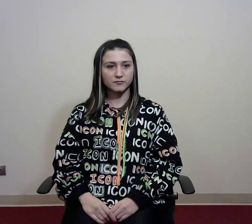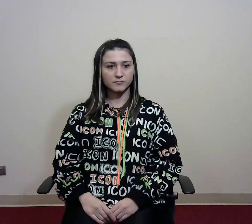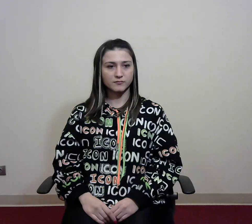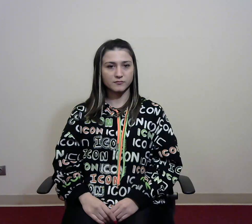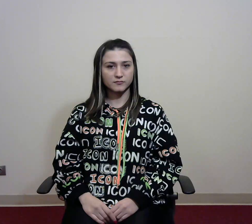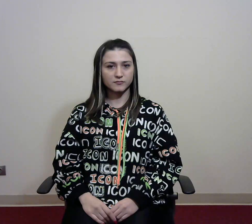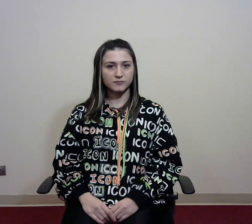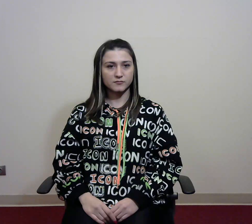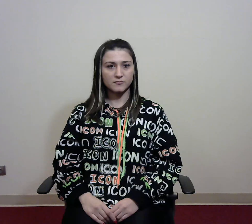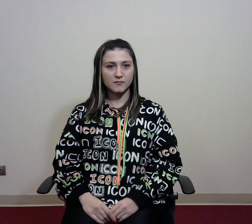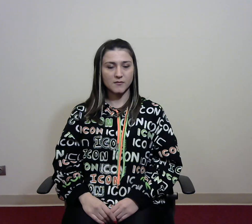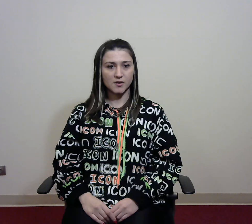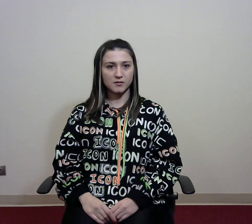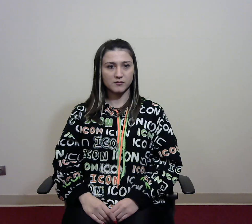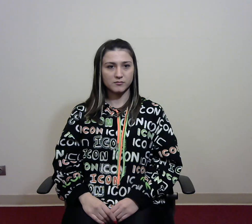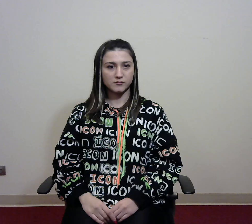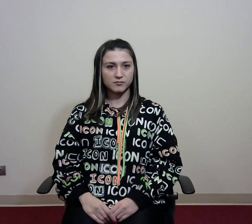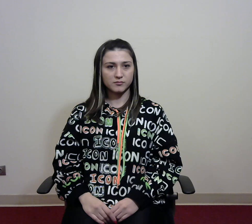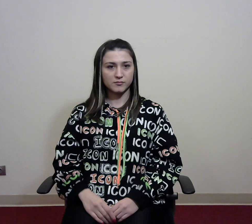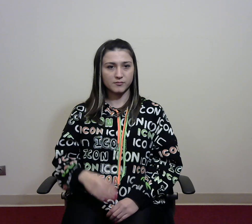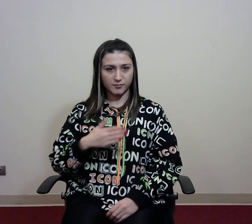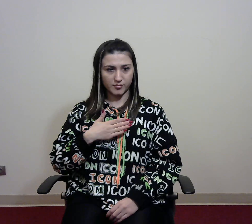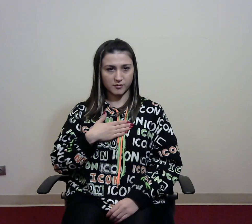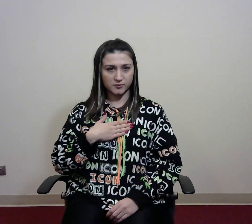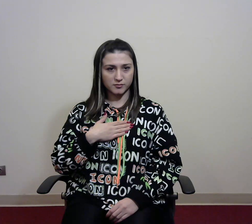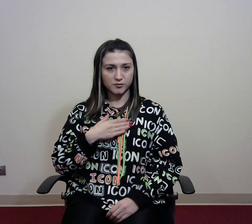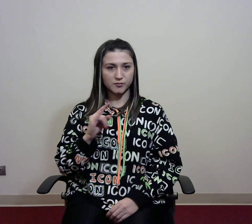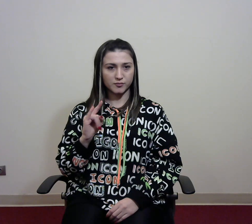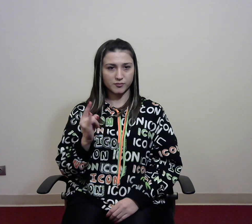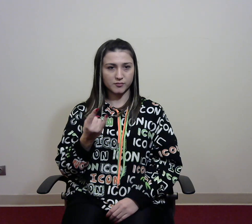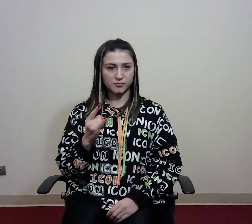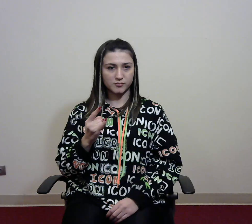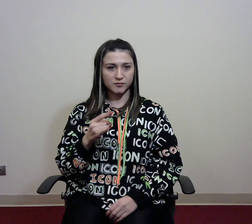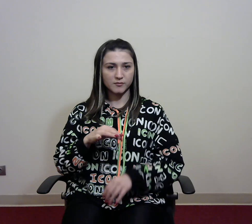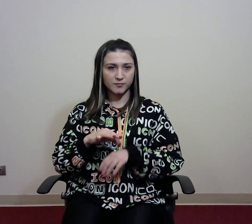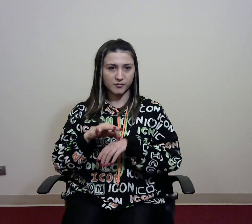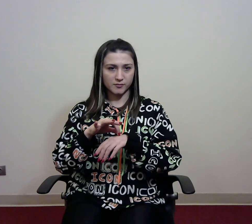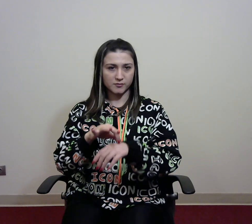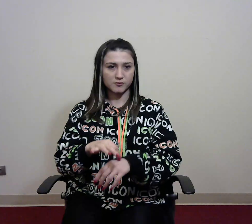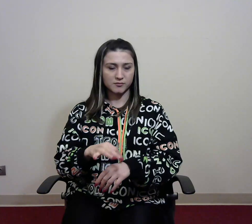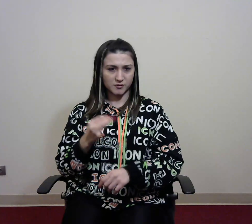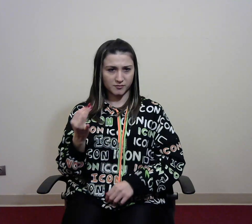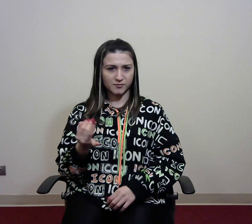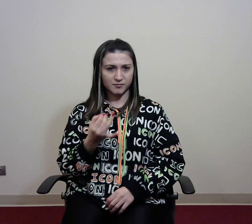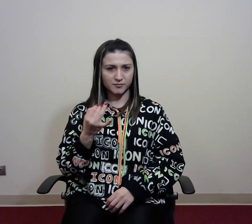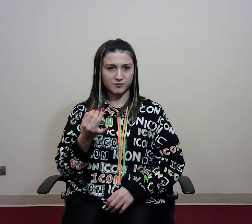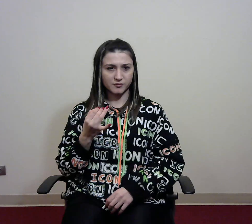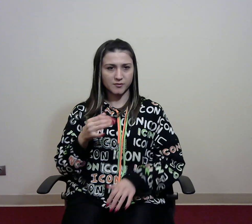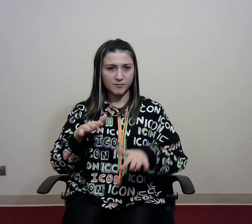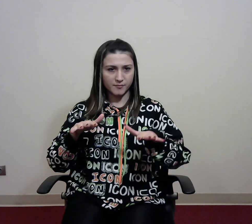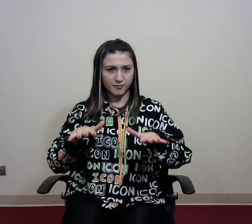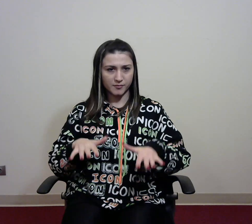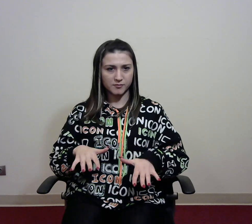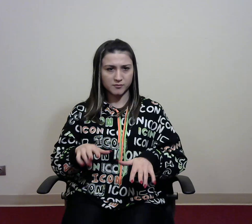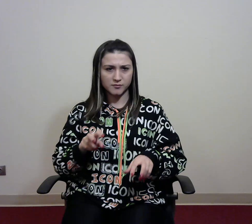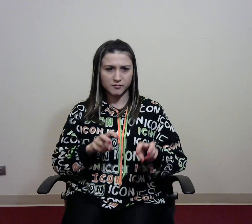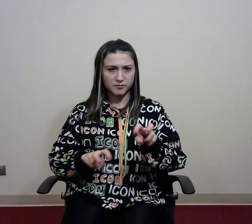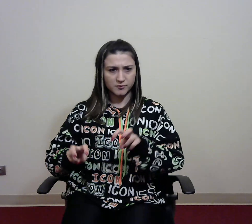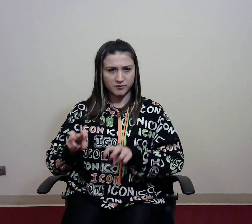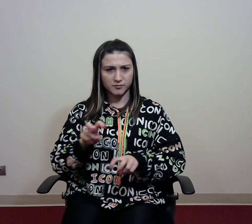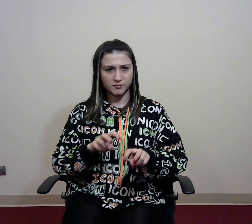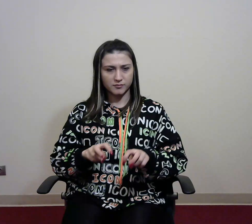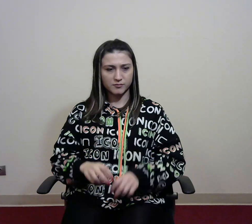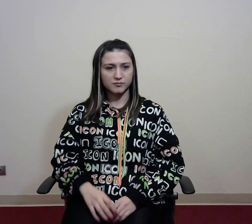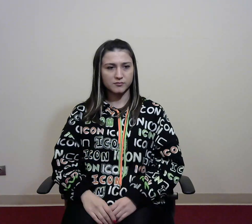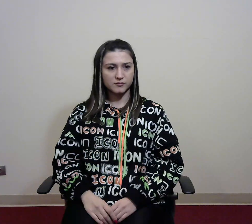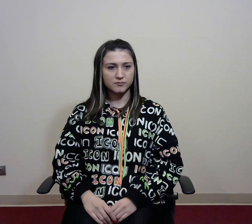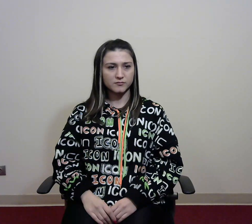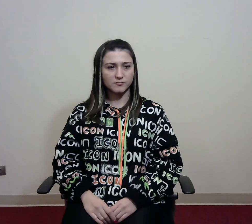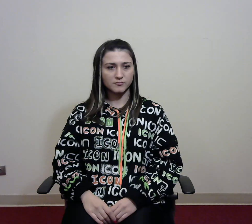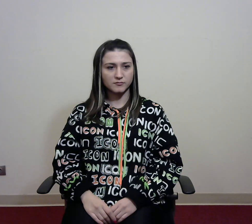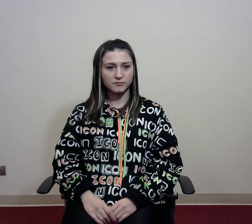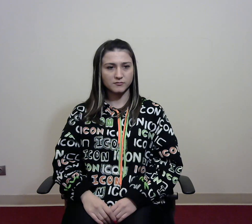Mən uşaqlarımı aparmağa maraqlı yer axtarıram